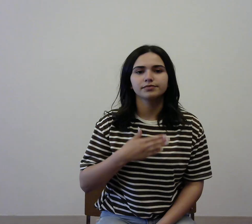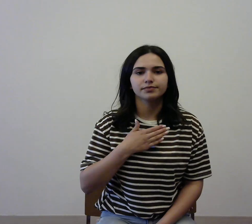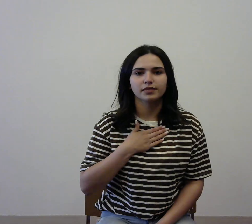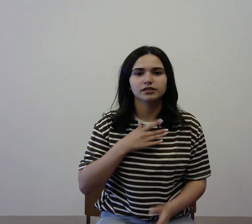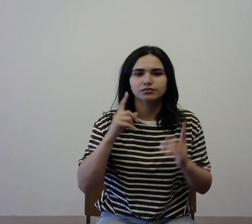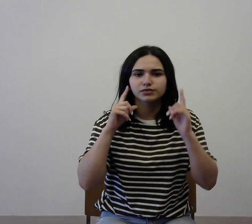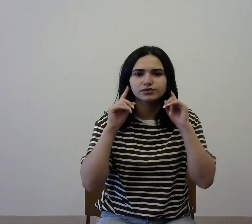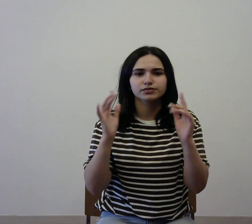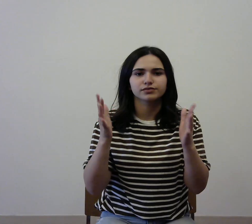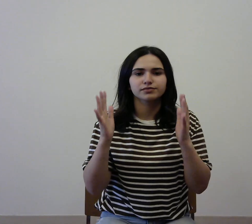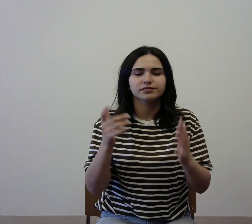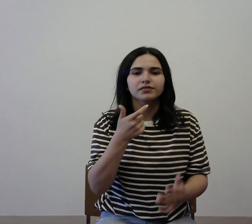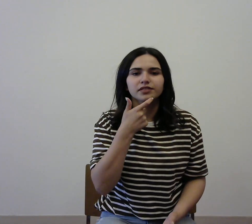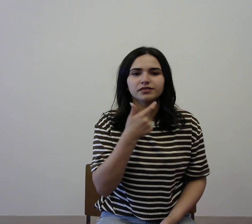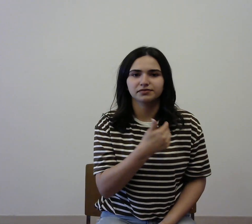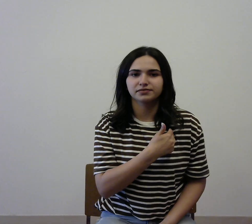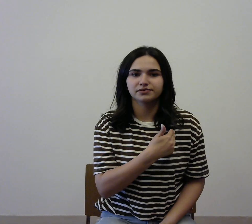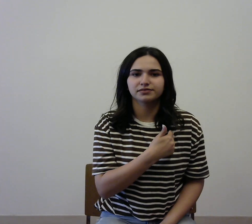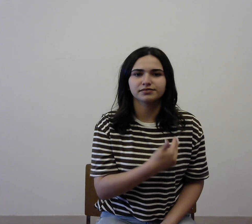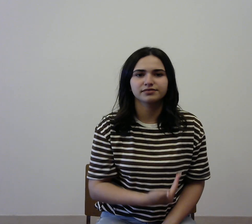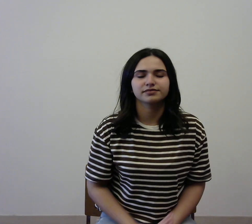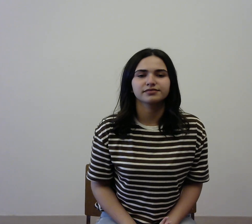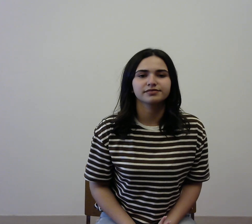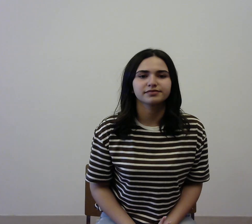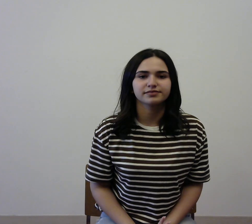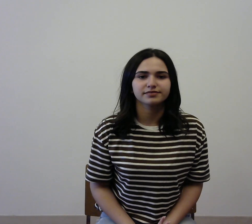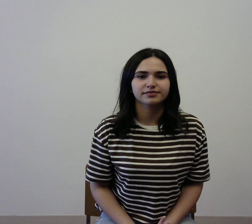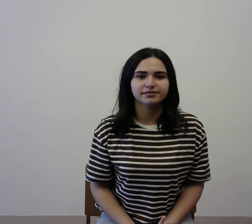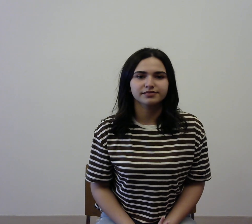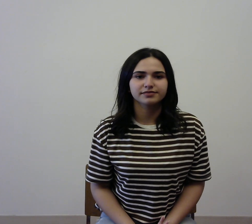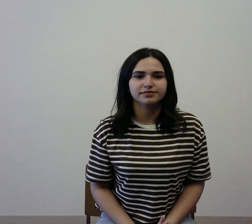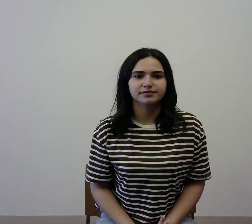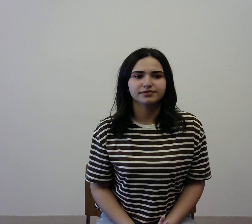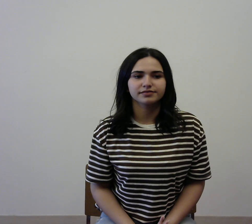Mən xəbərlərə baxmaq istəyirəm